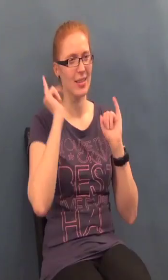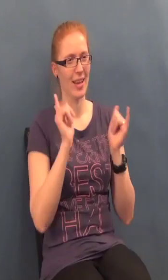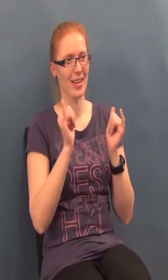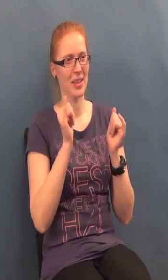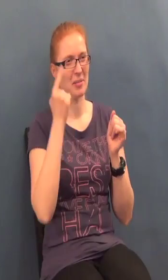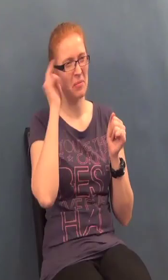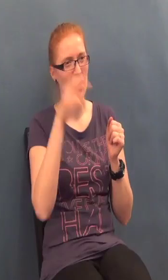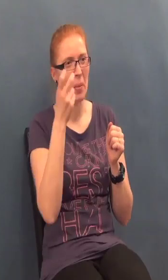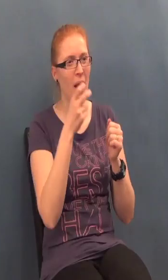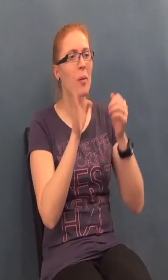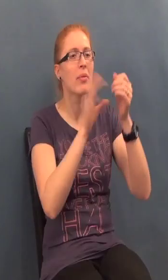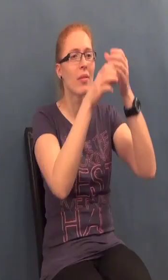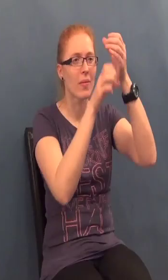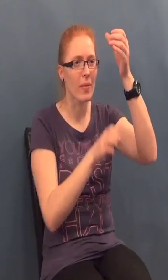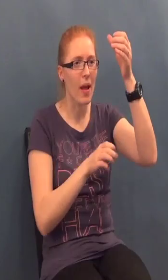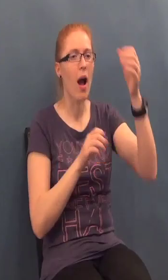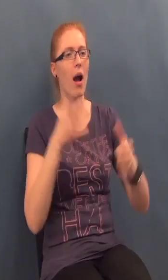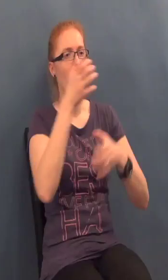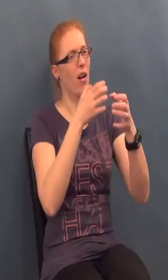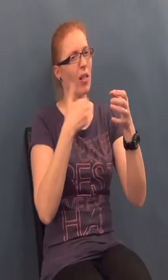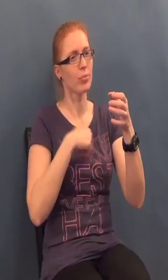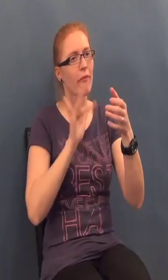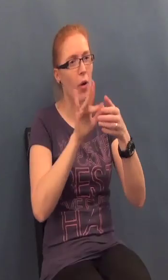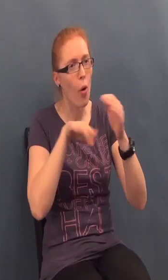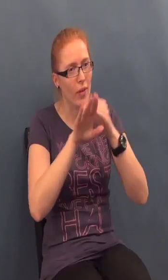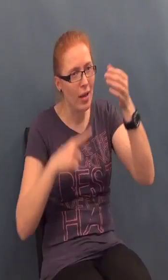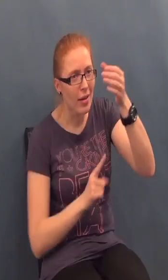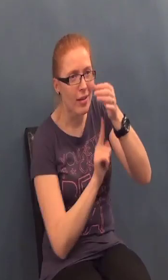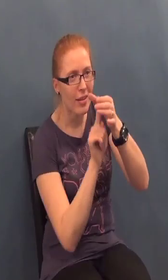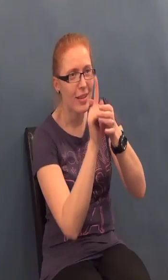Wpada na pomysł, żeby zamiast wspinać się po rurze, wejść do środka.